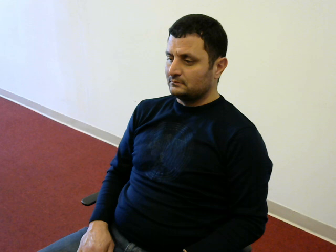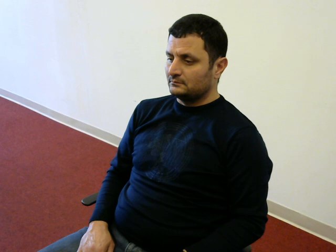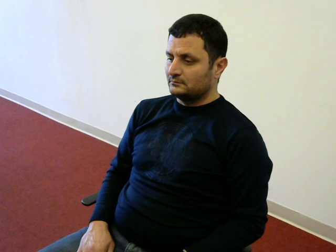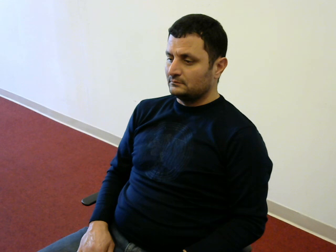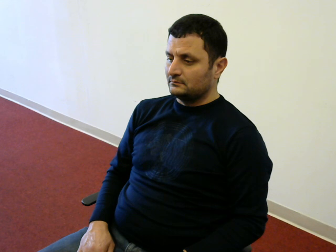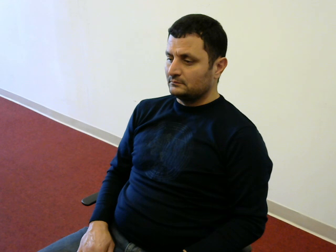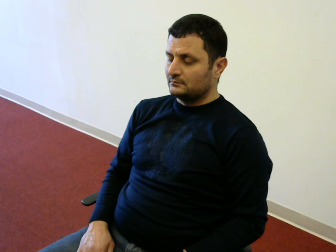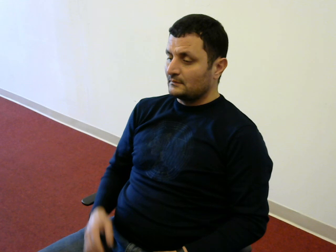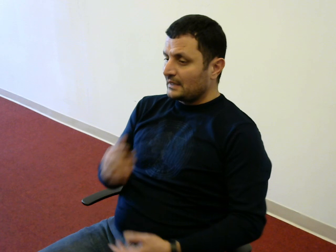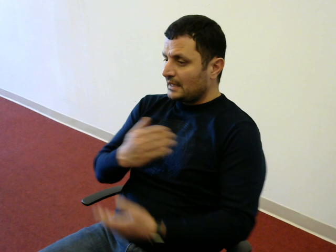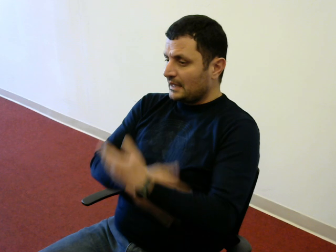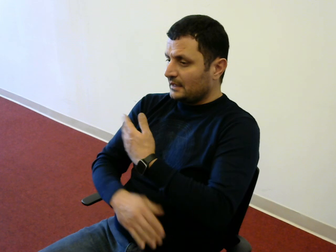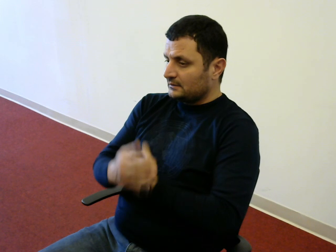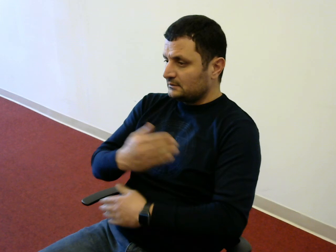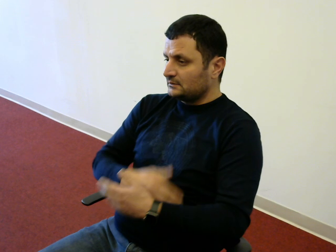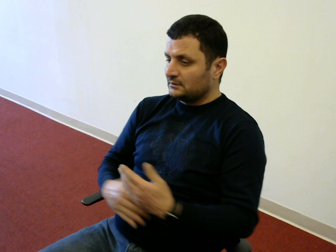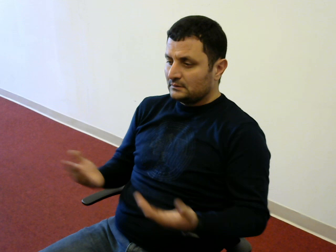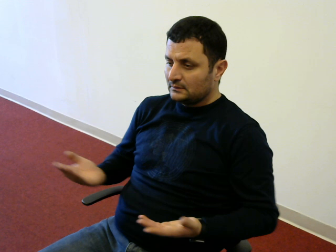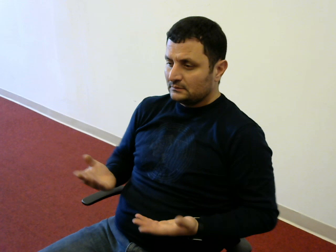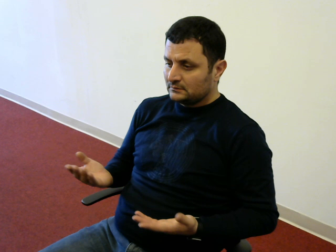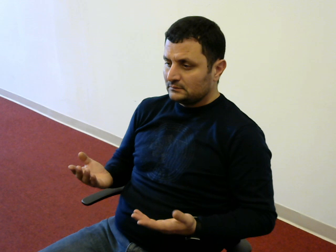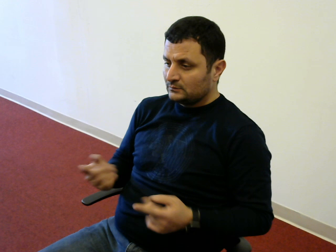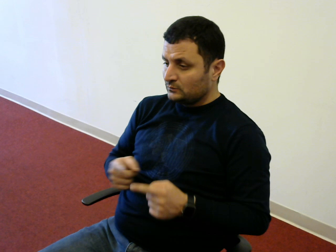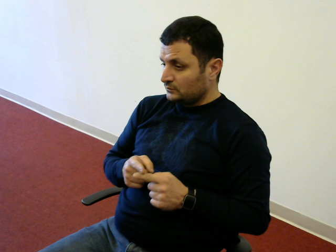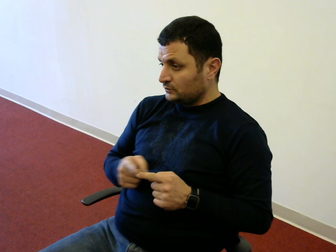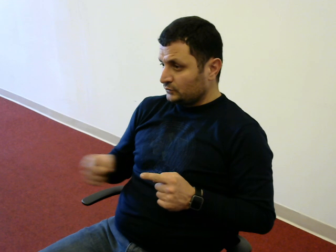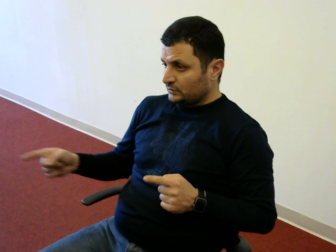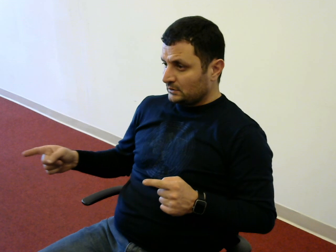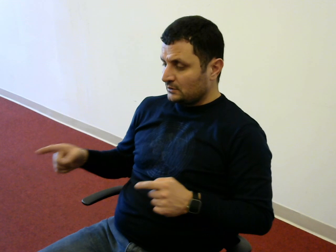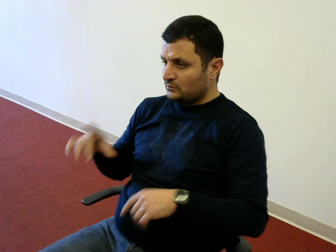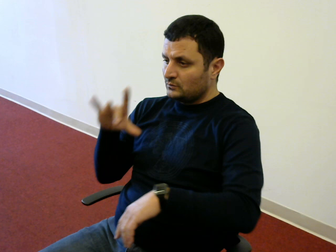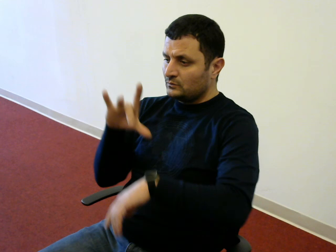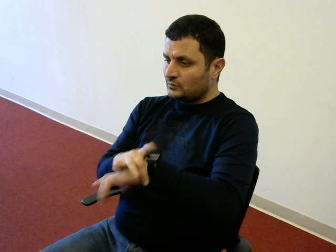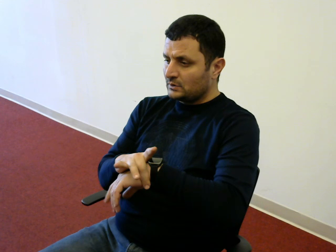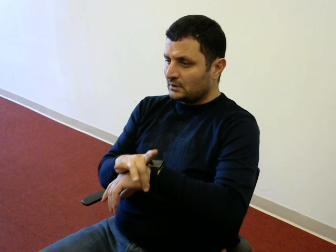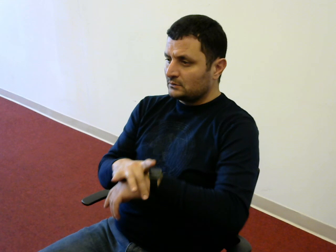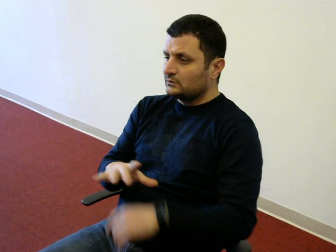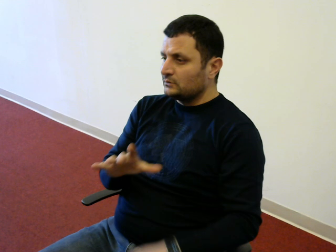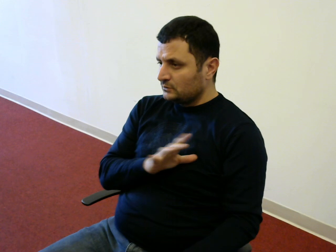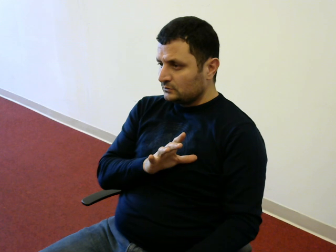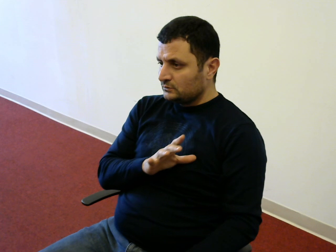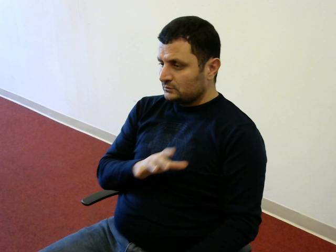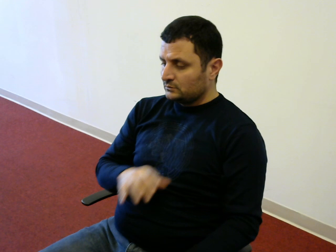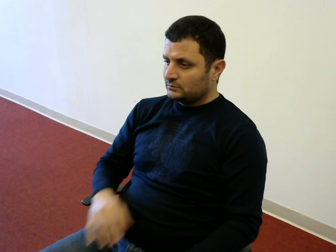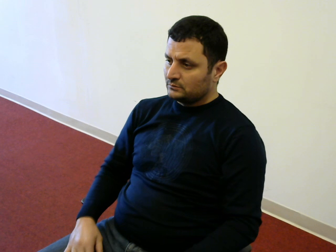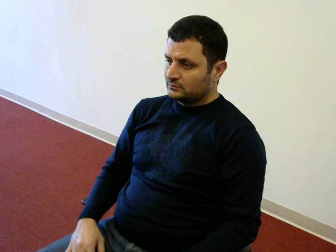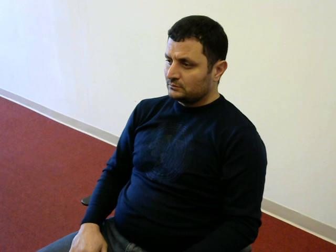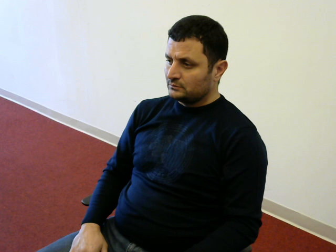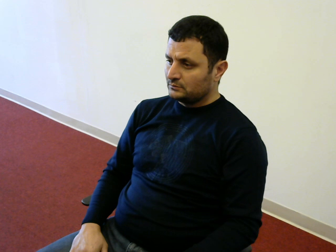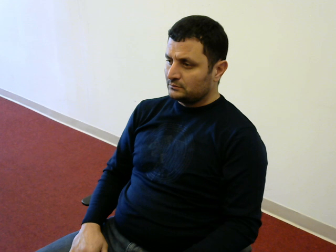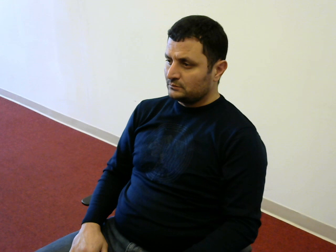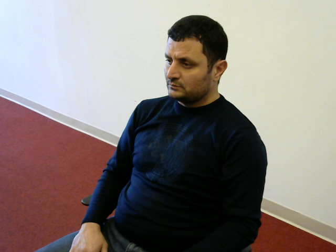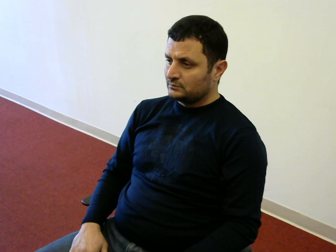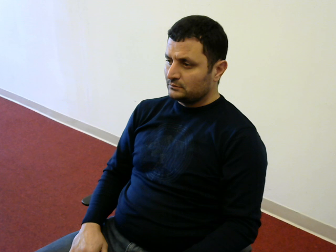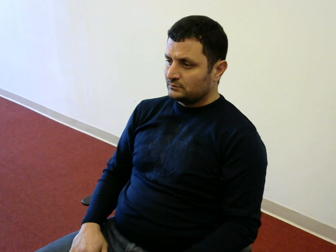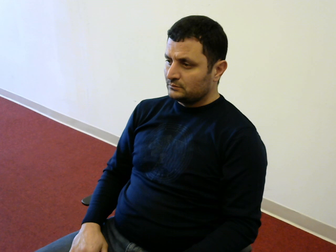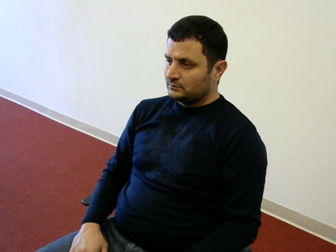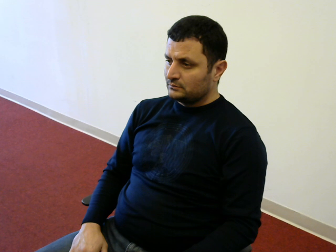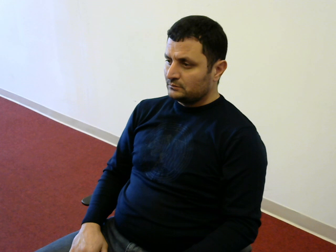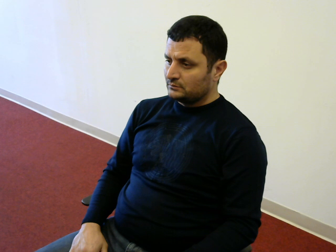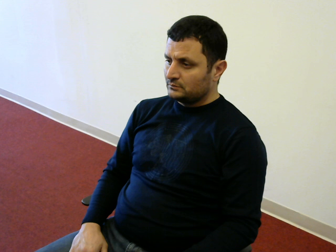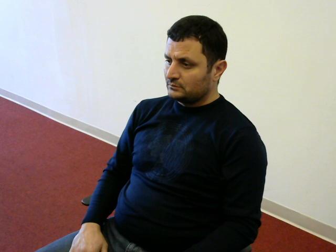Əlillik hansı müddətə müəyyən olunur?